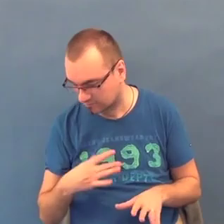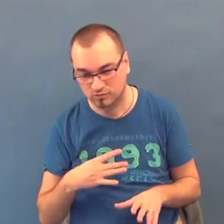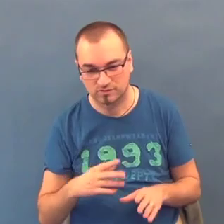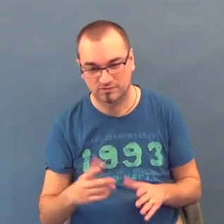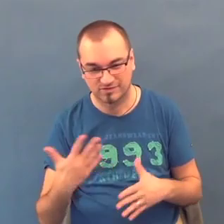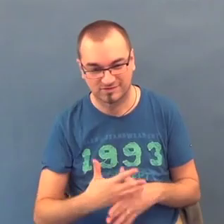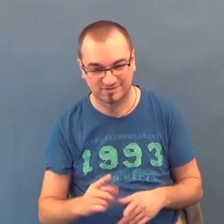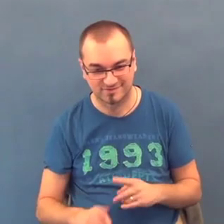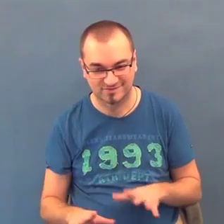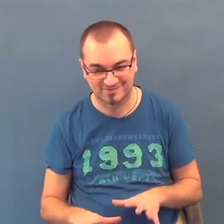Wieczorem, po ósmej.